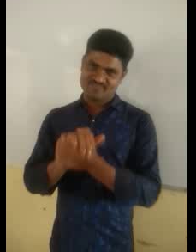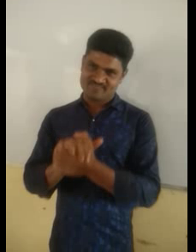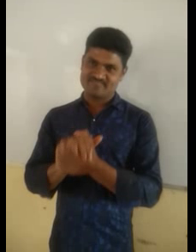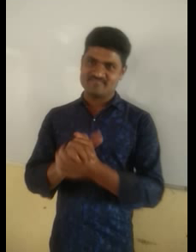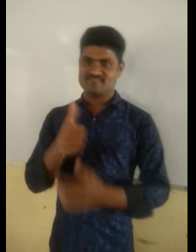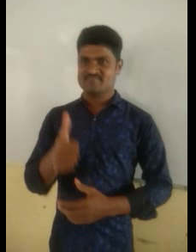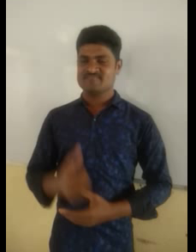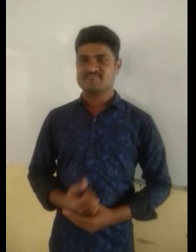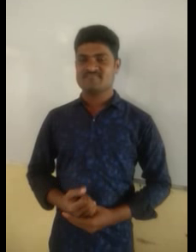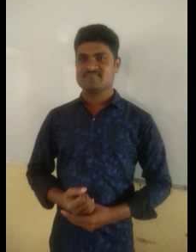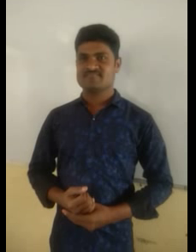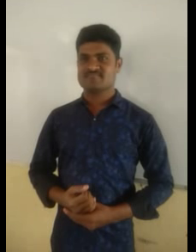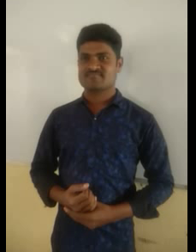do me a favour